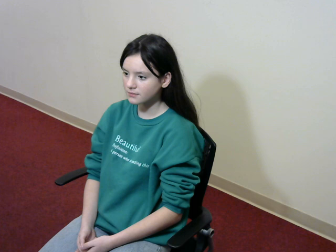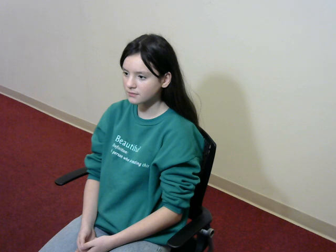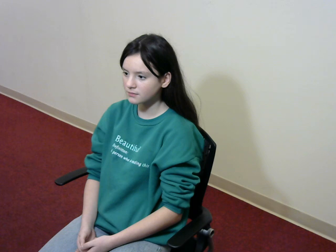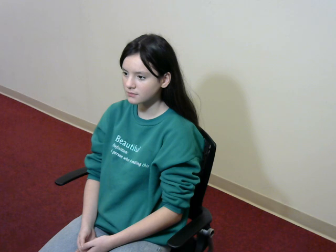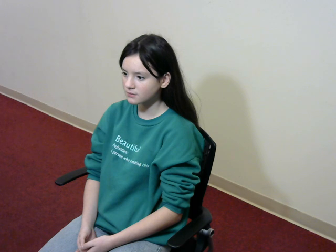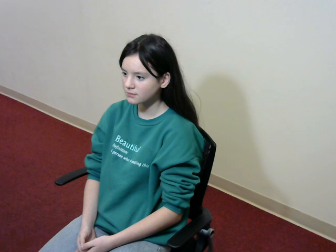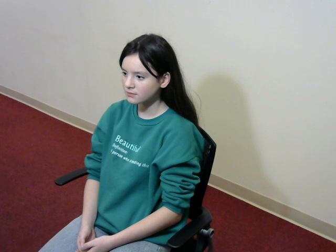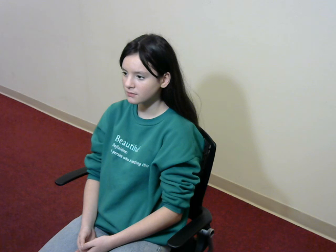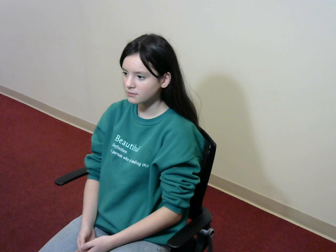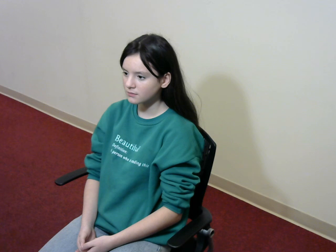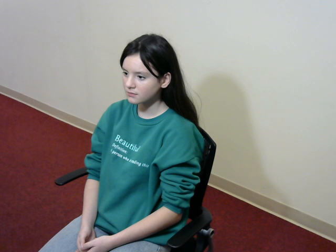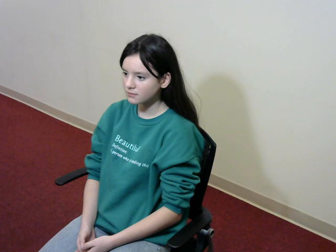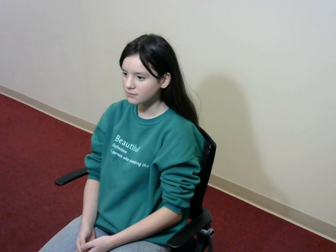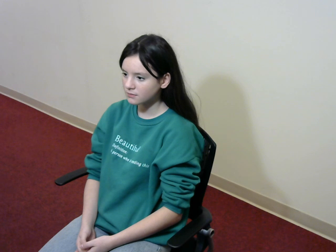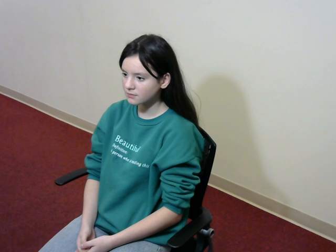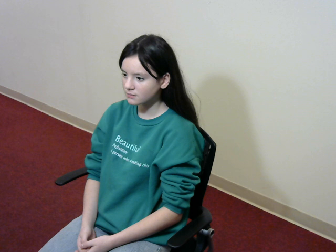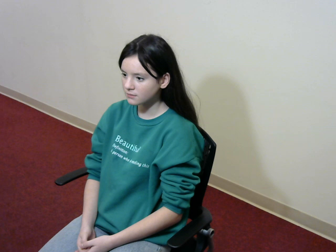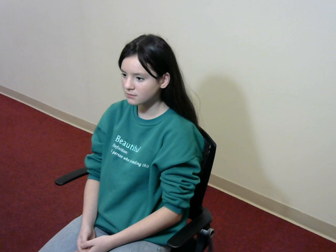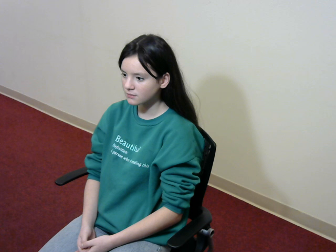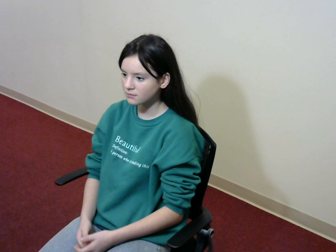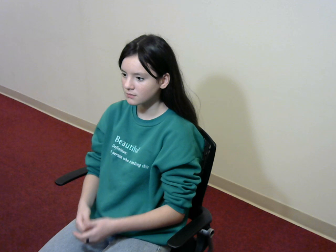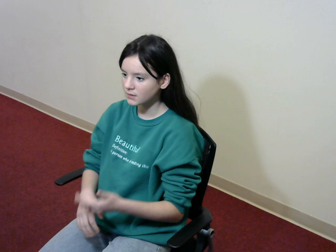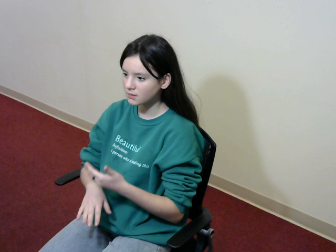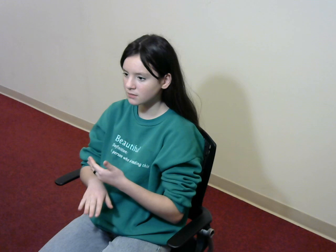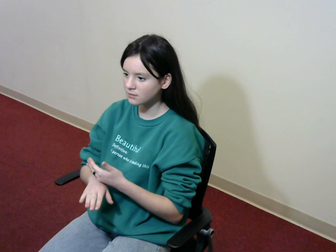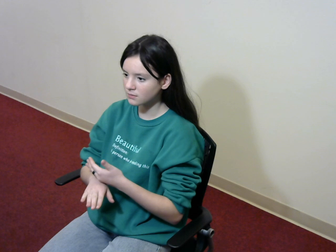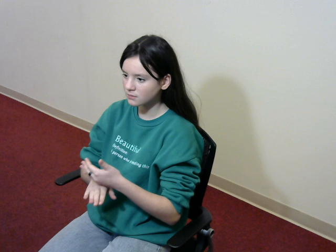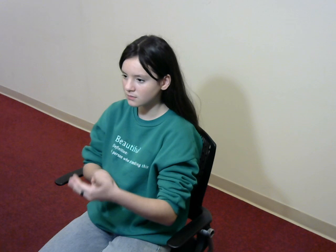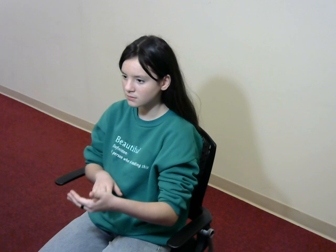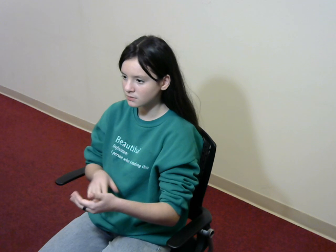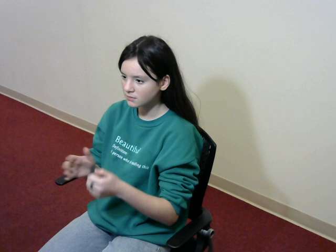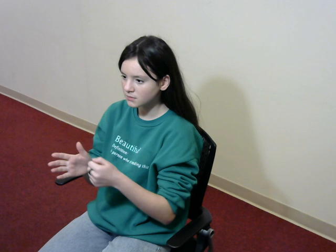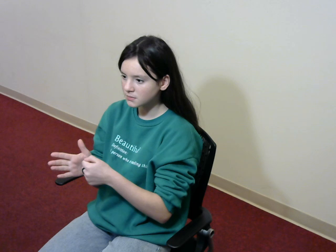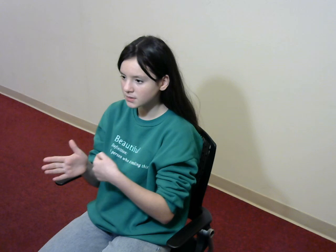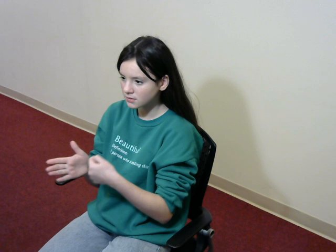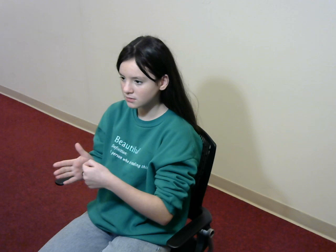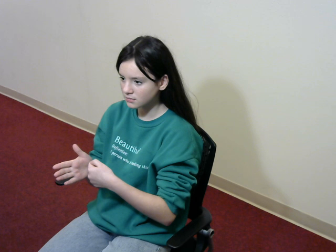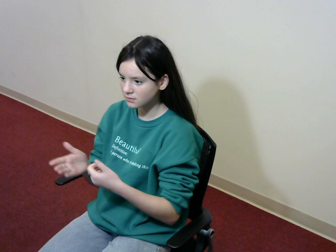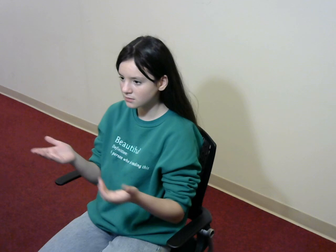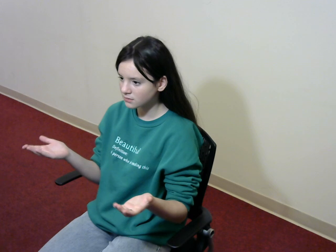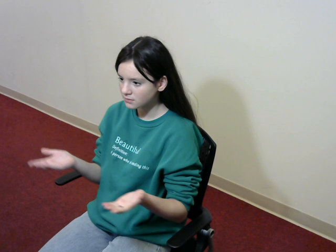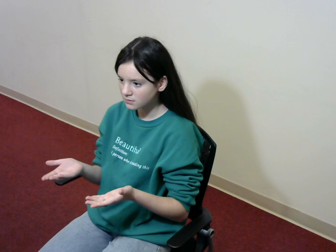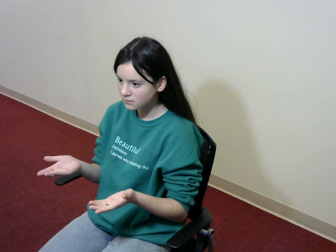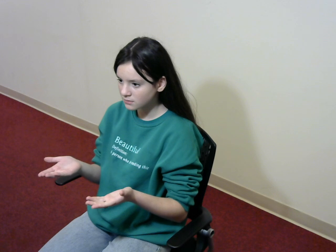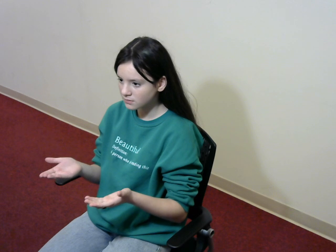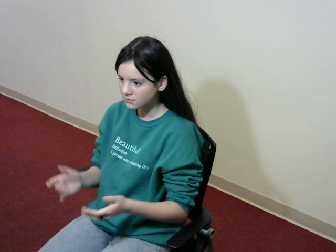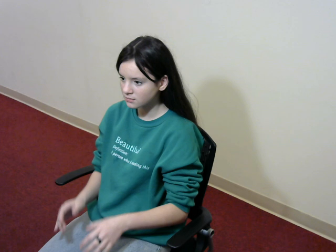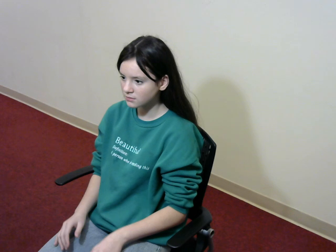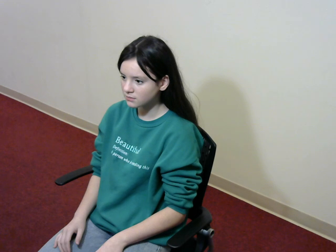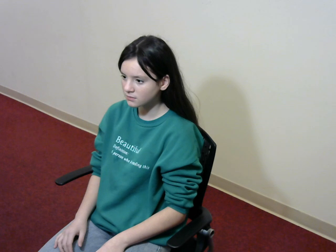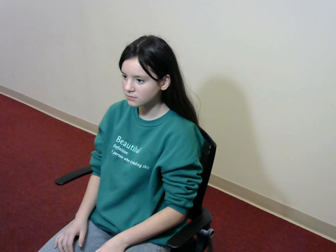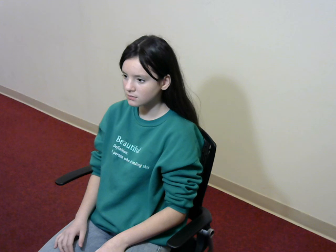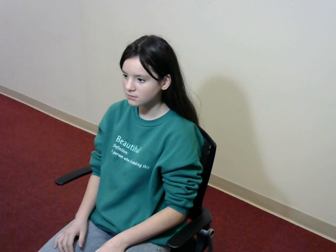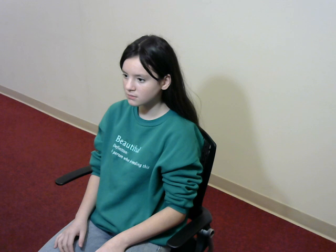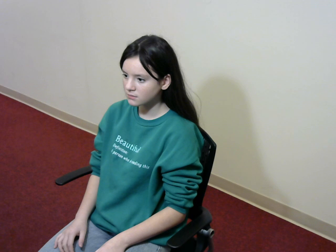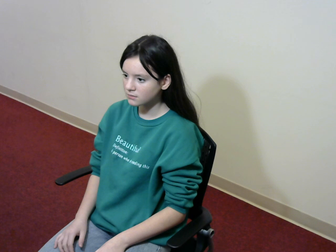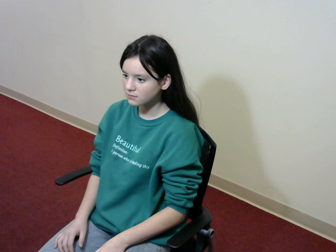Gecikməyinizin səbəbi nədir?